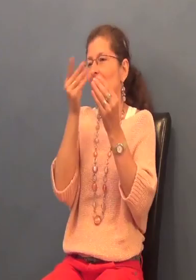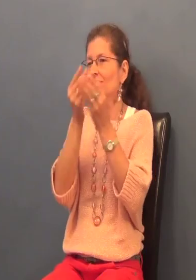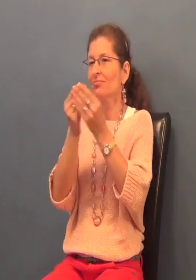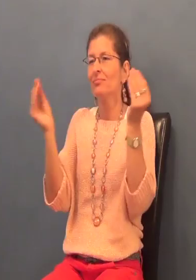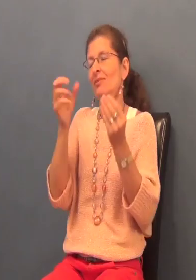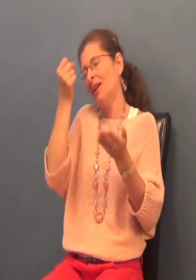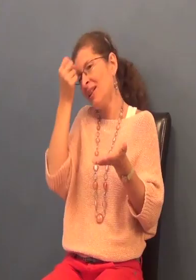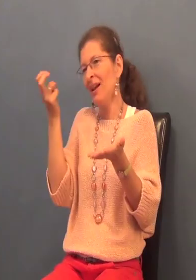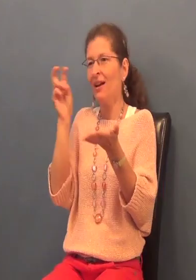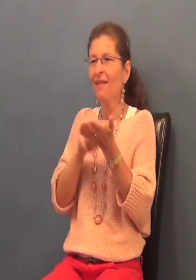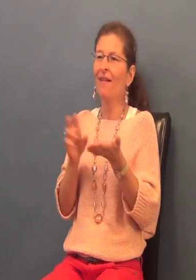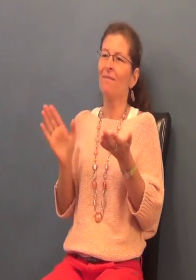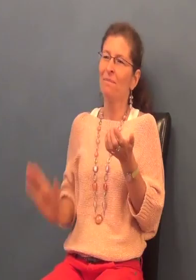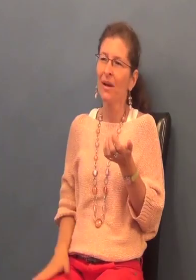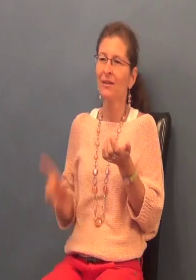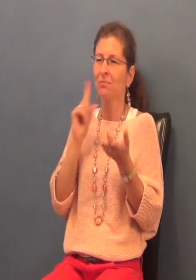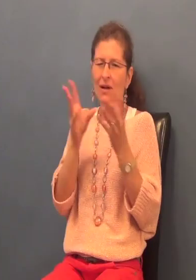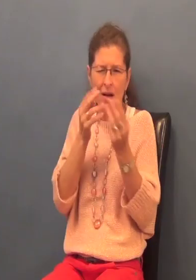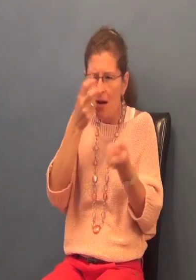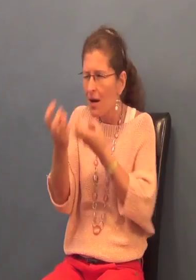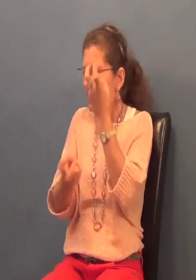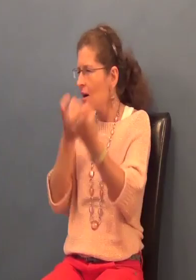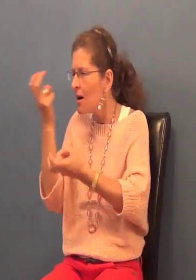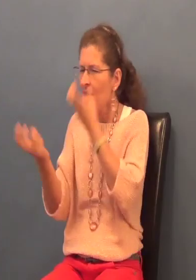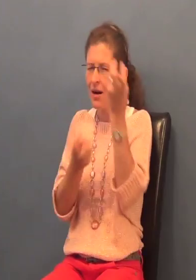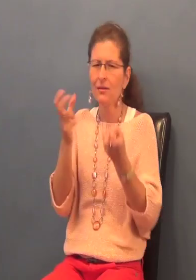Rano pies i chłopiec wstali i wszędzie szukali żaby.